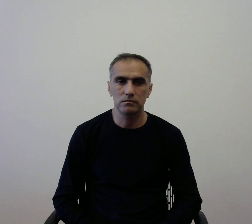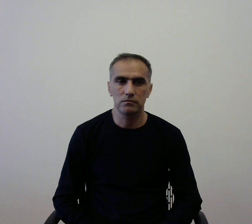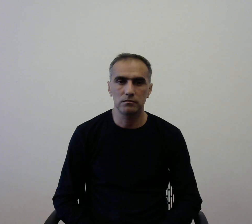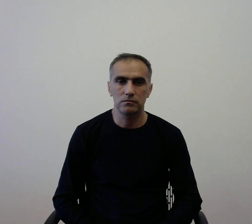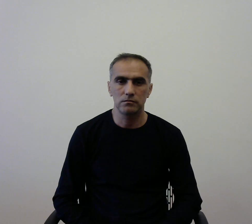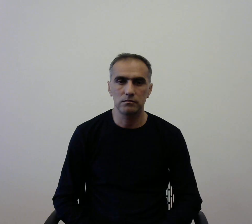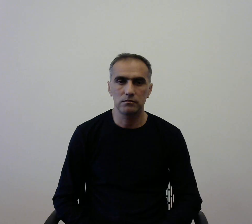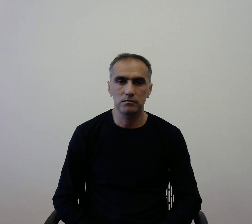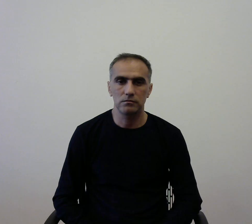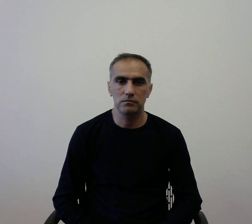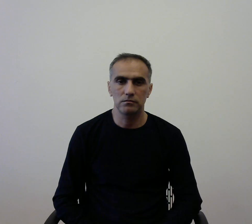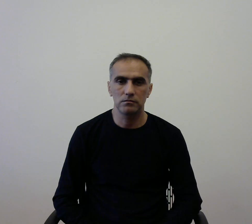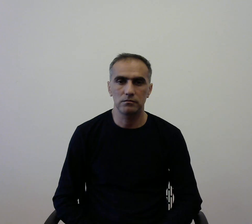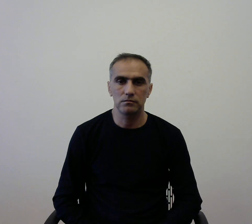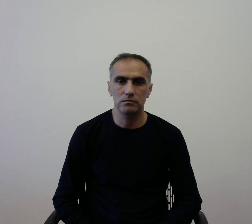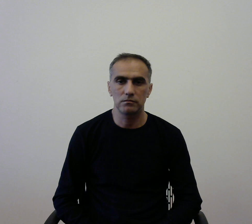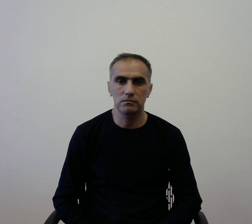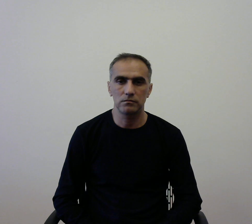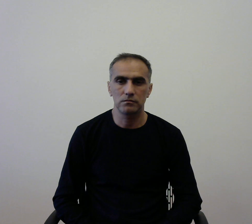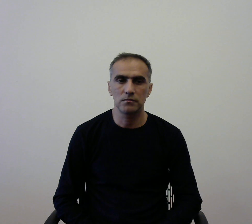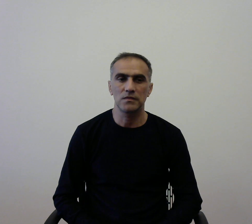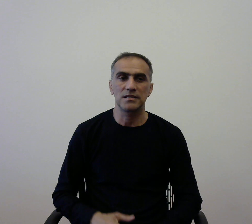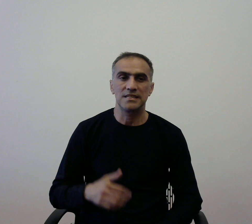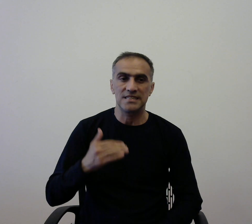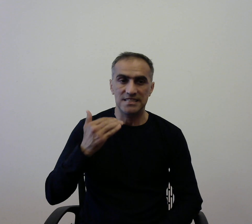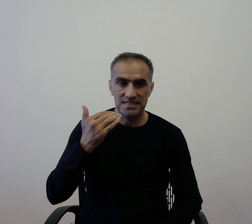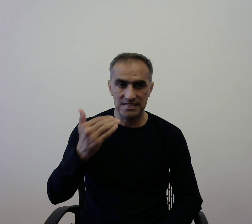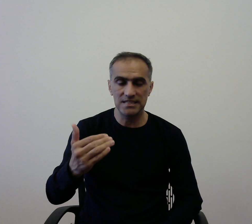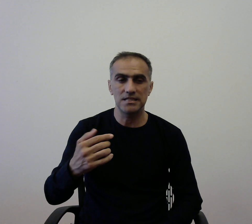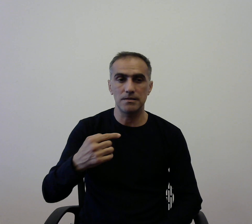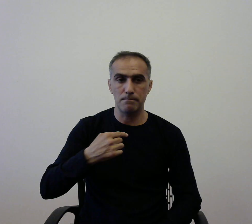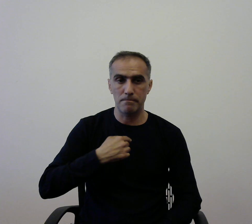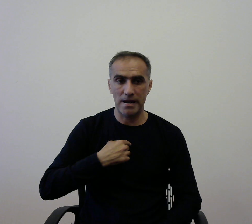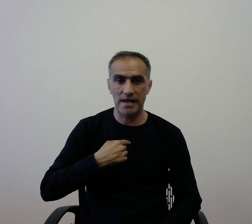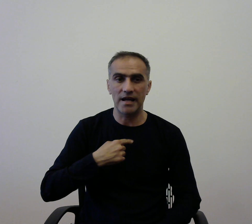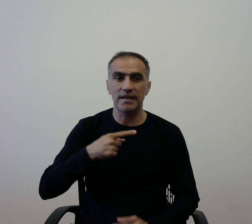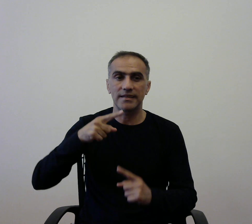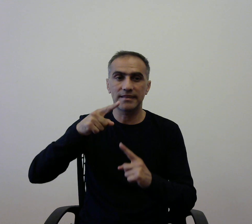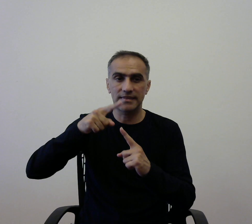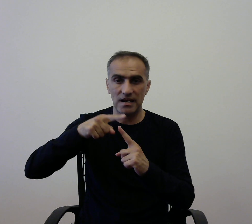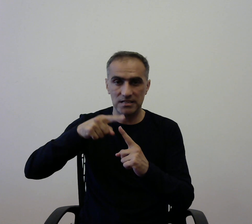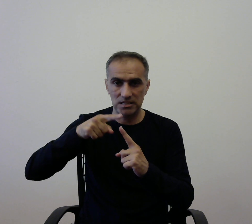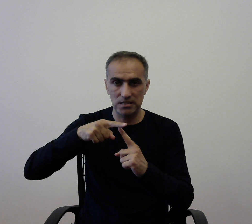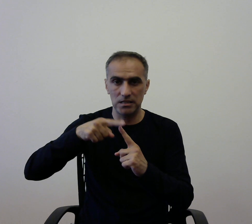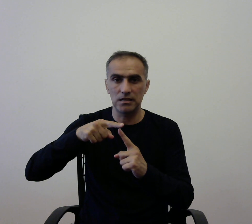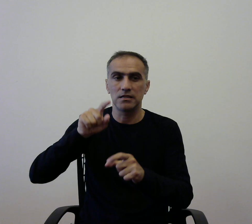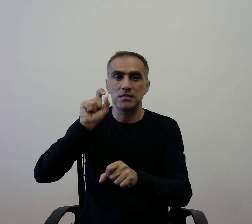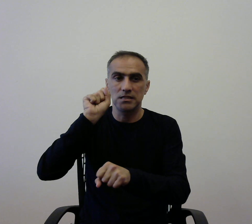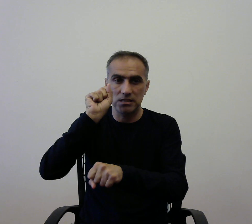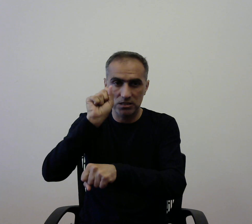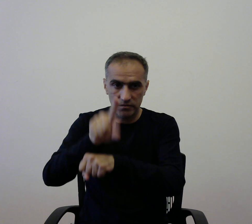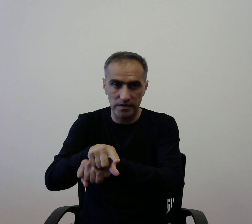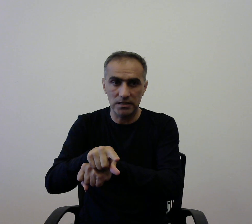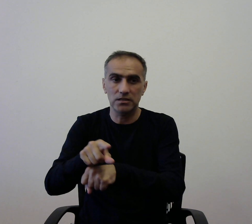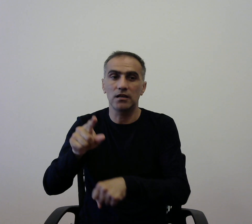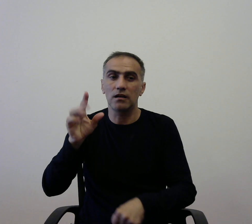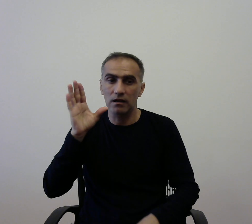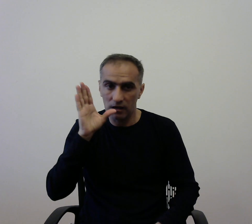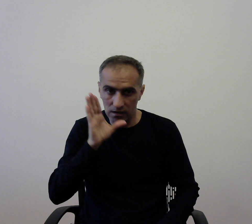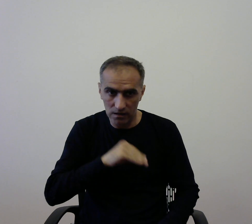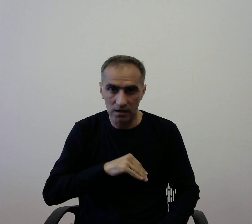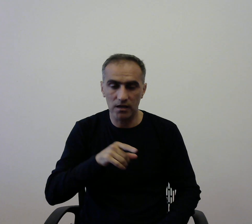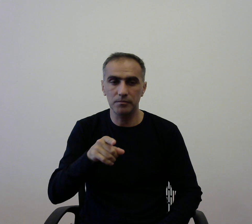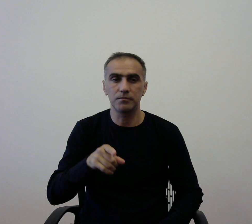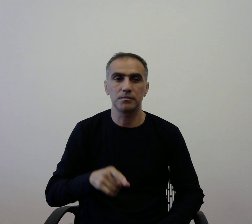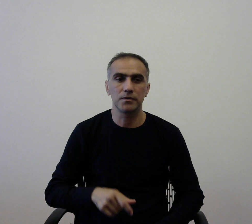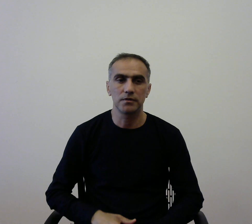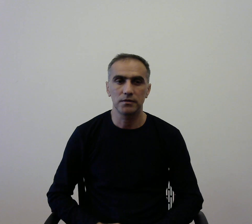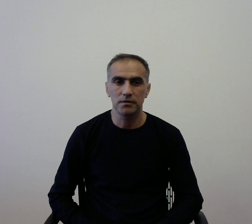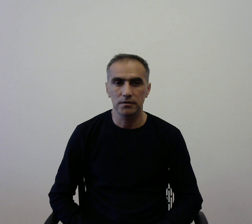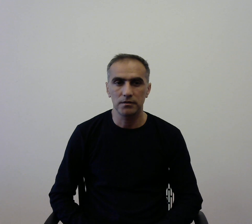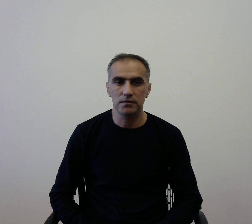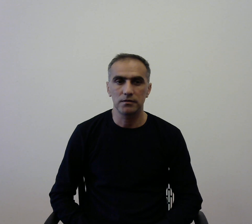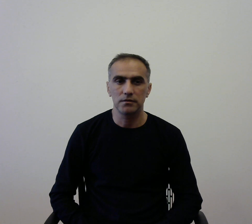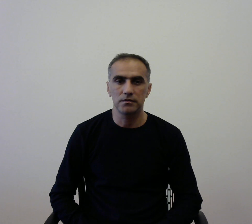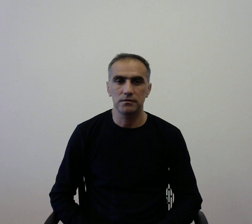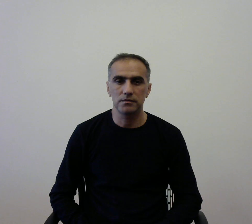Siz mənə taksi sifariş edə bilərsinizmi?